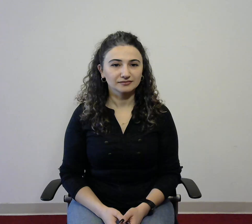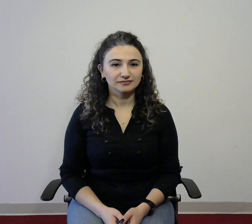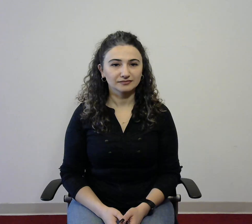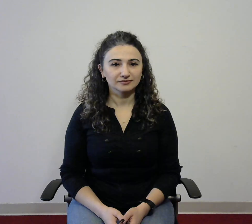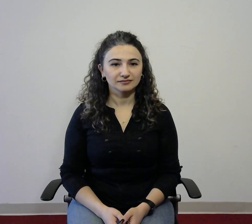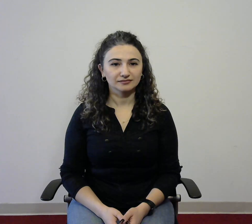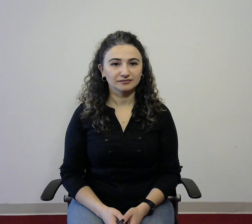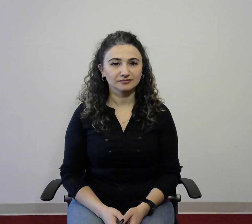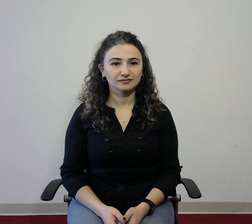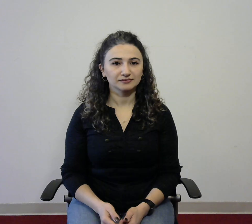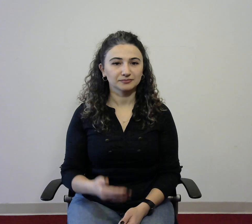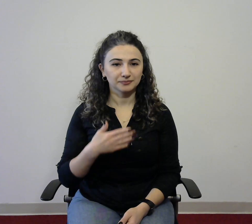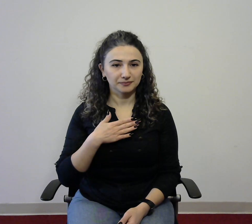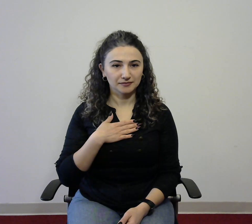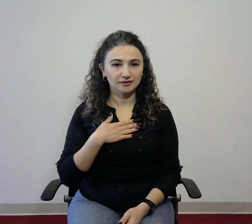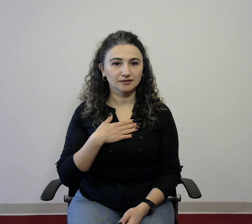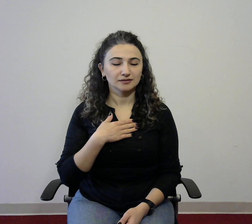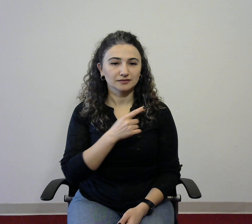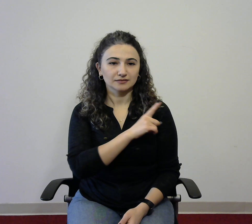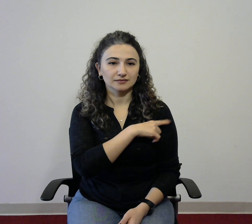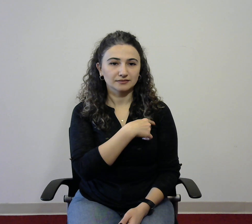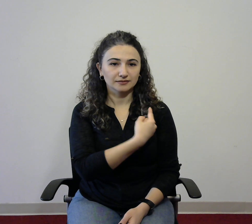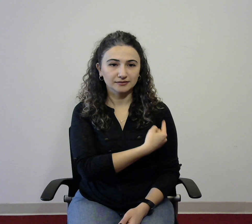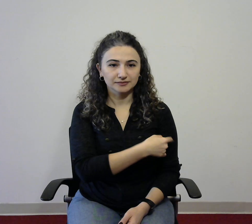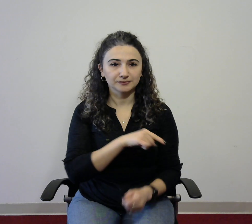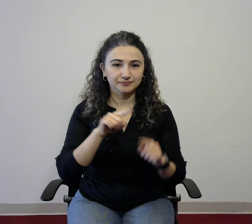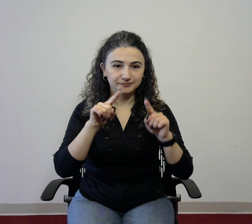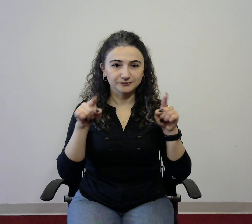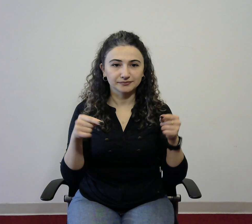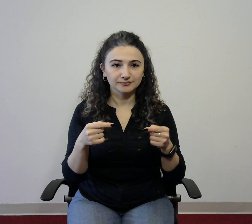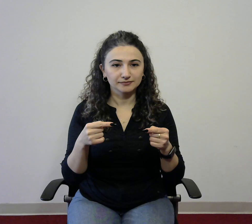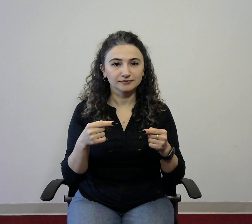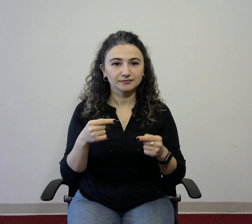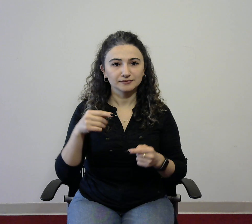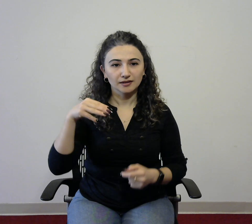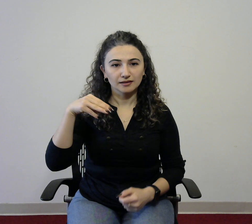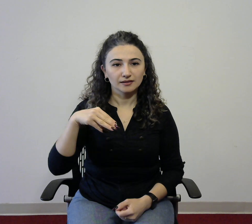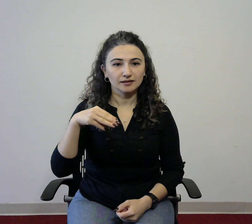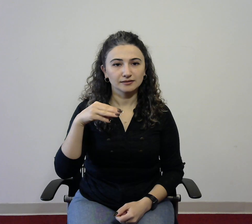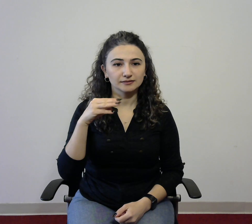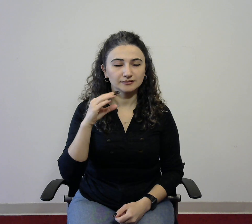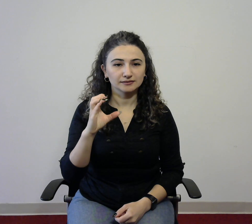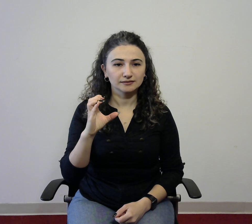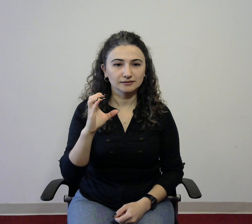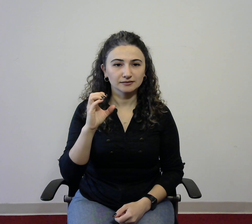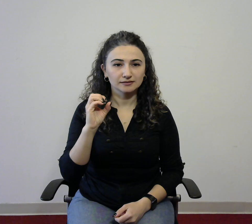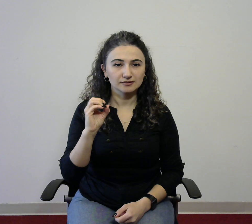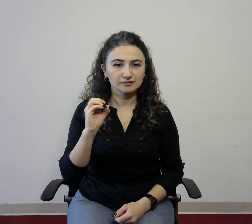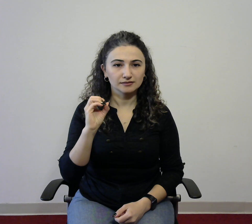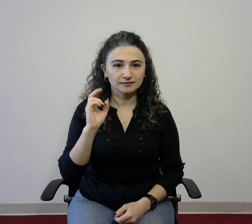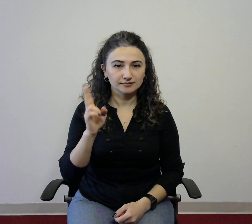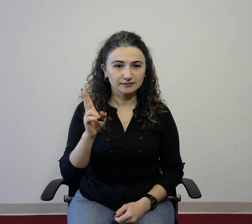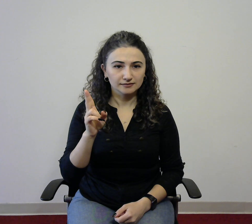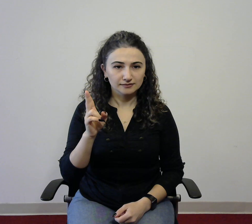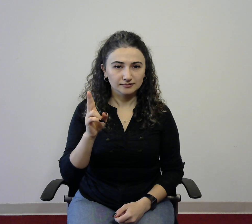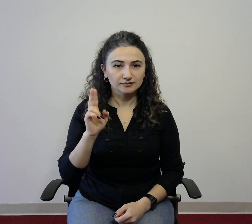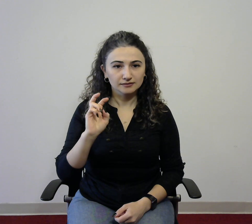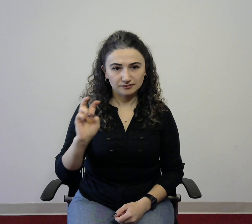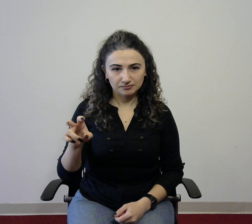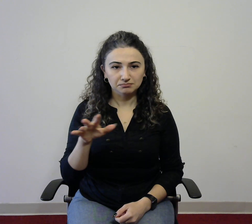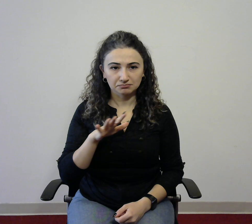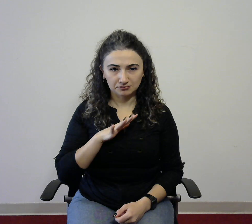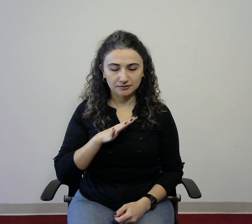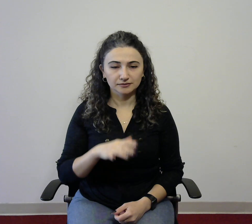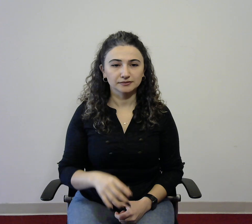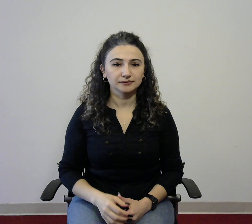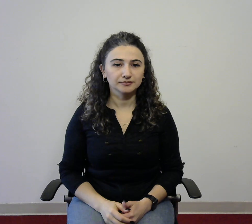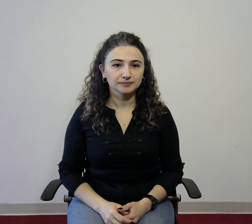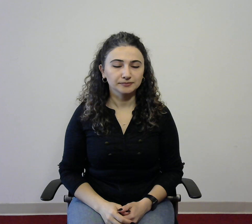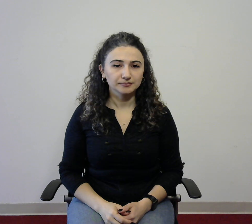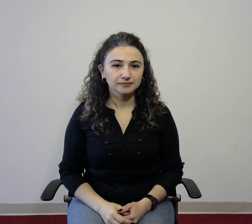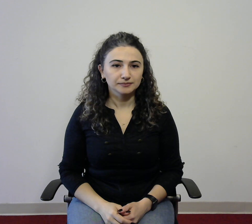Mən poliklinikaya (TSEK-ə) getmişəm